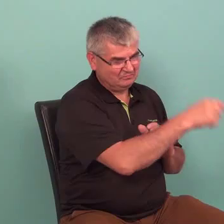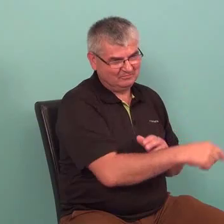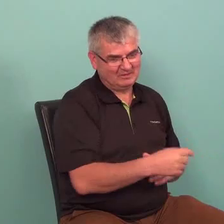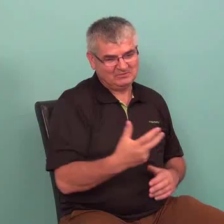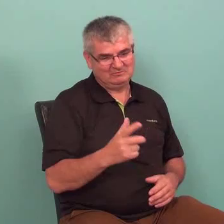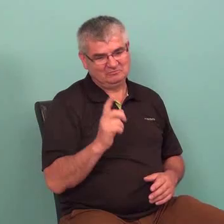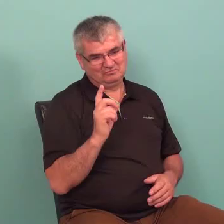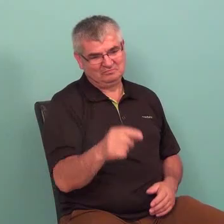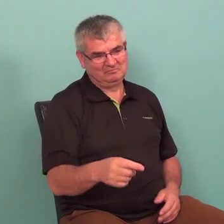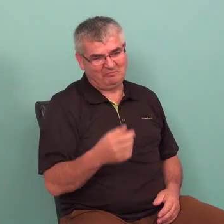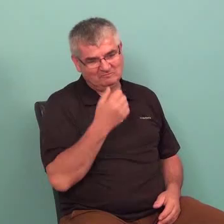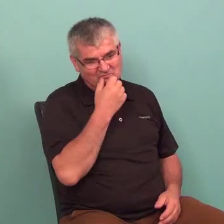A Ci trzej chłopcy idą i jedzą owoce.